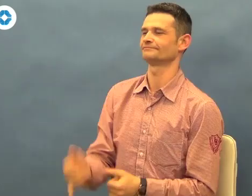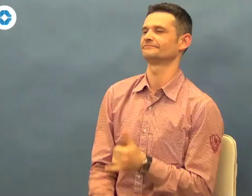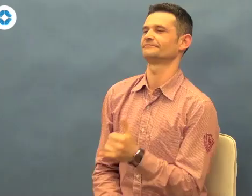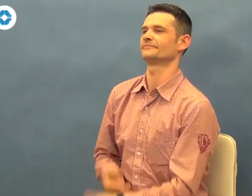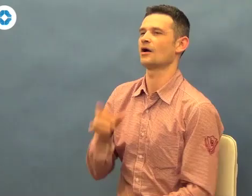Chłopiec też jechał.